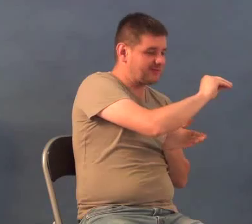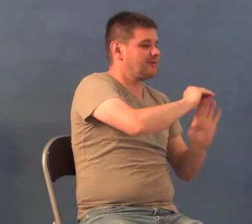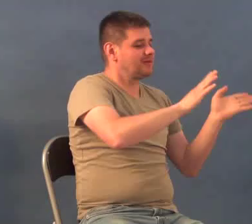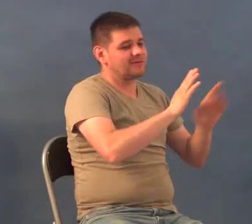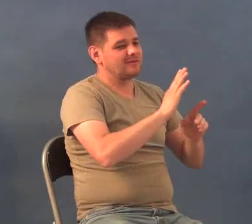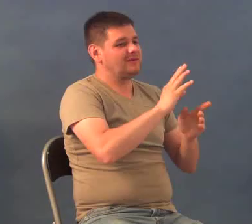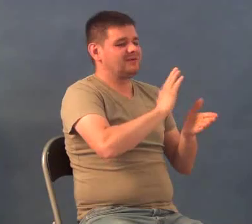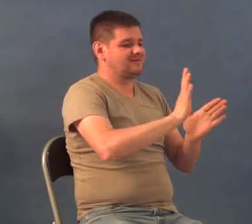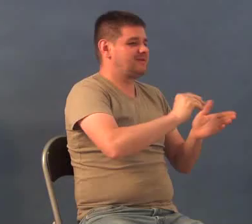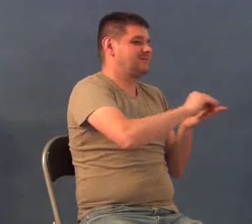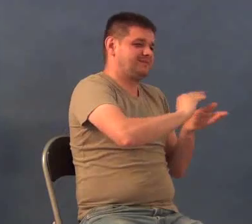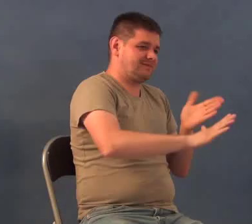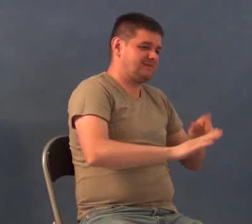Ale nie, jednak nie płaci.